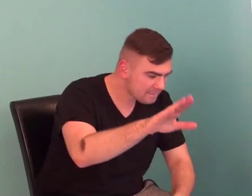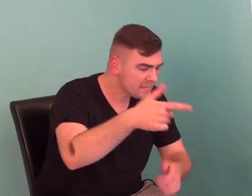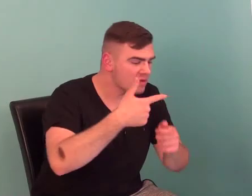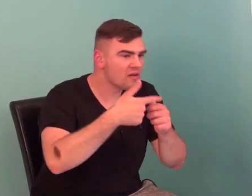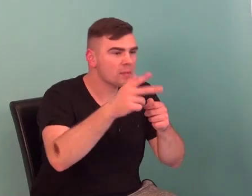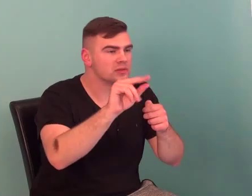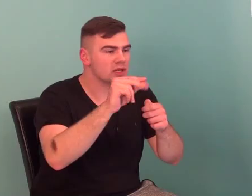Dwudziesty drugi, poniedziałek.